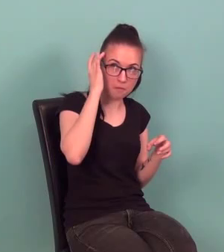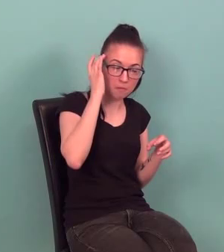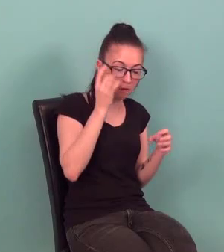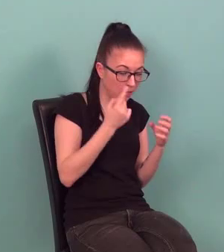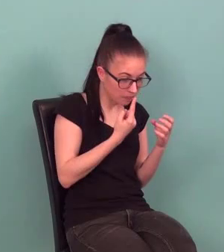Jedną?